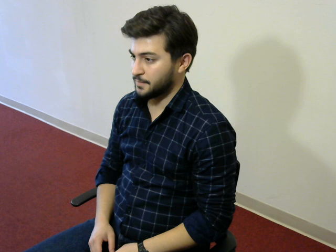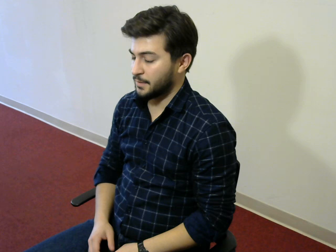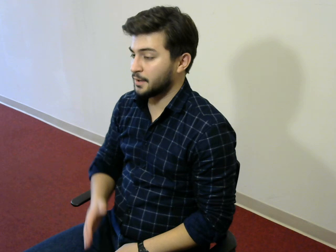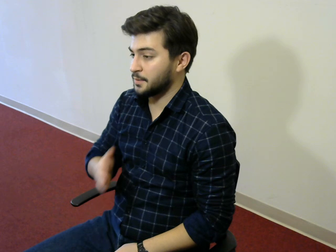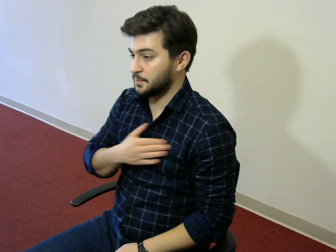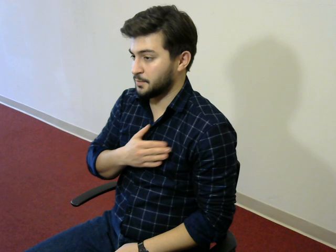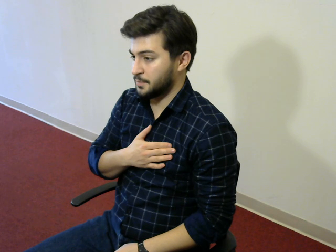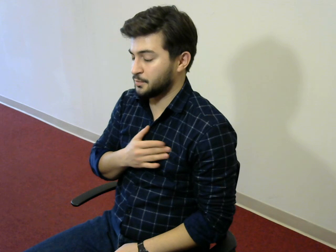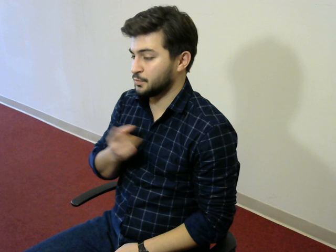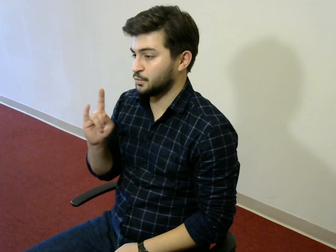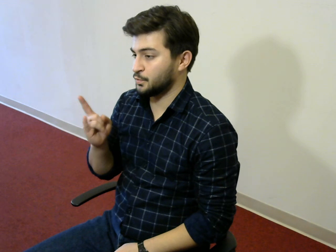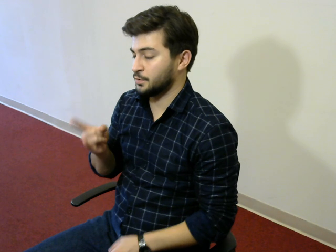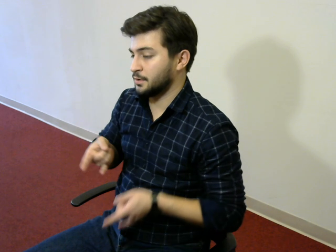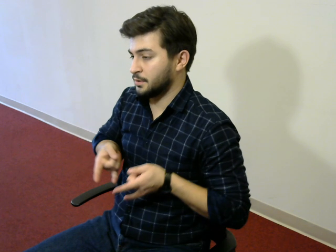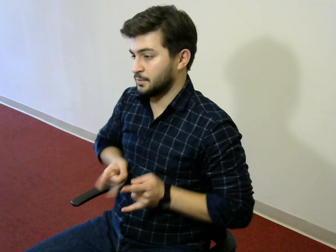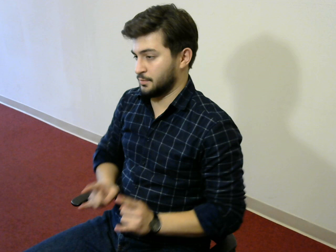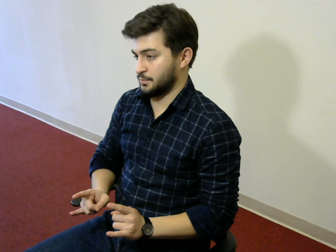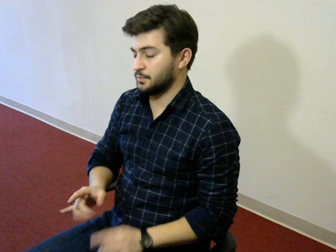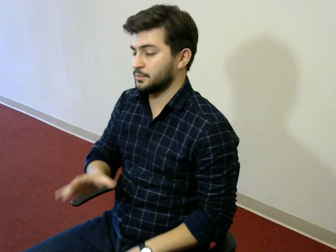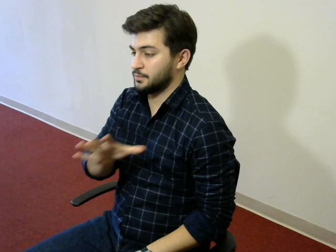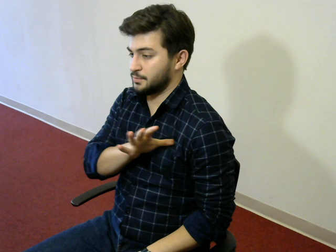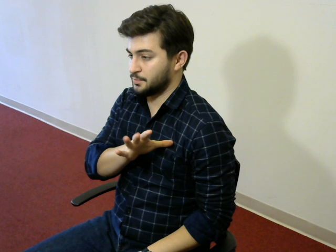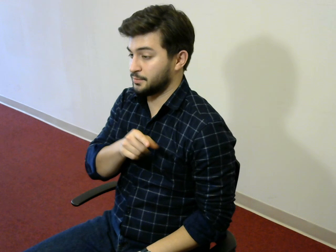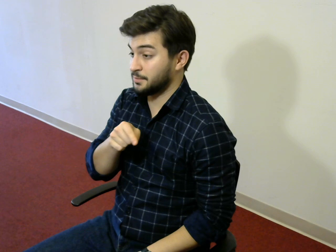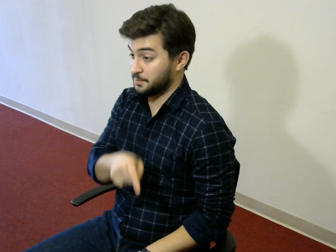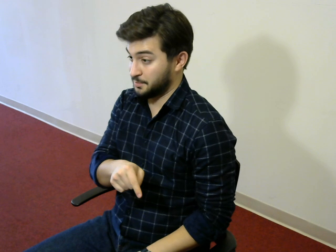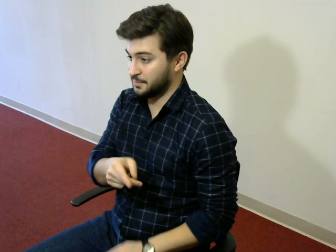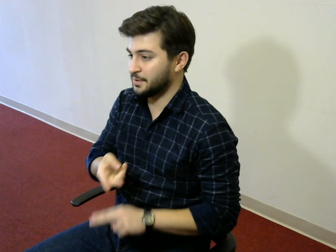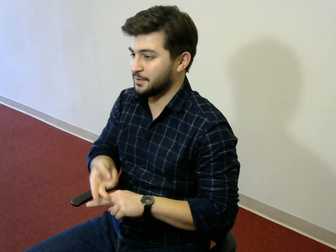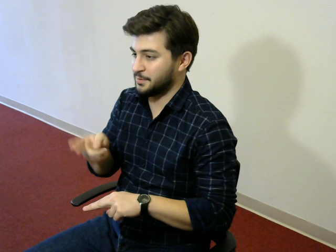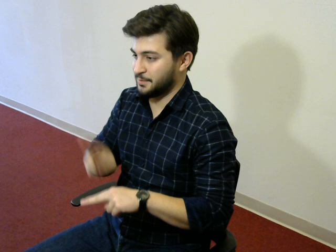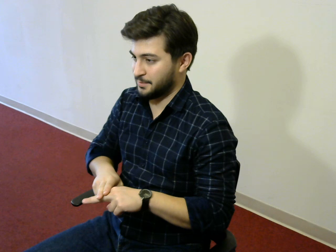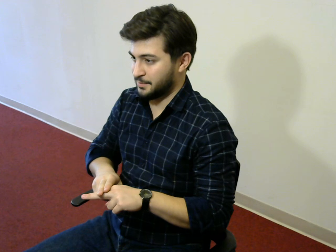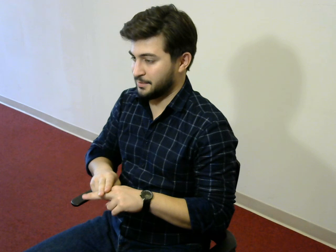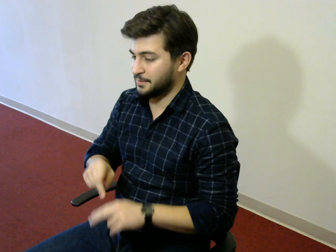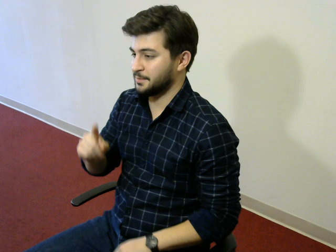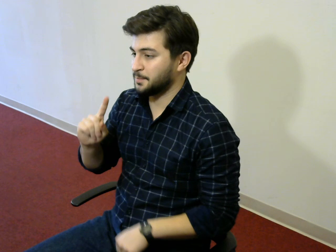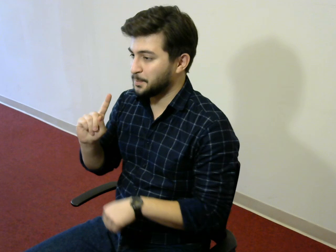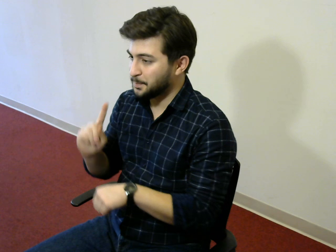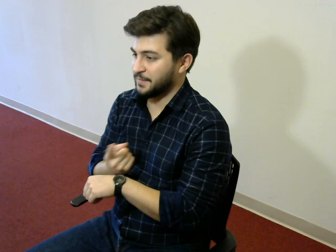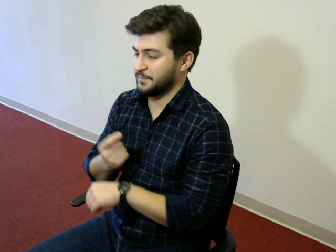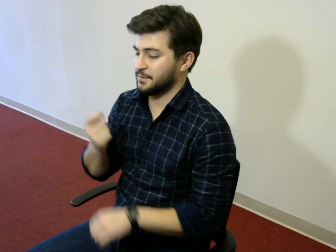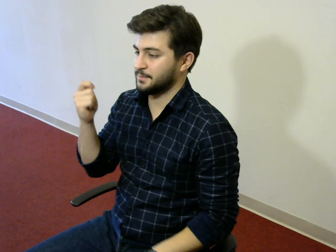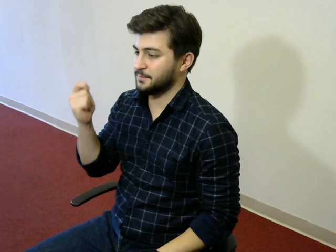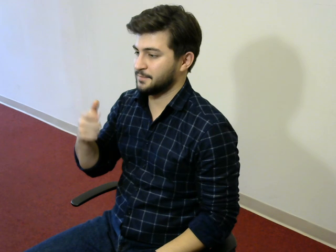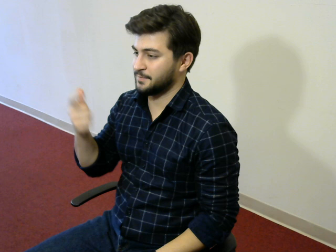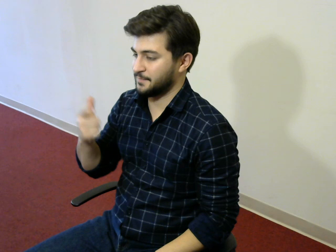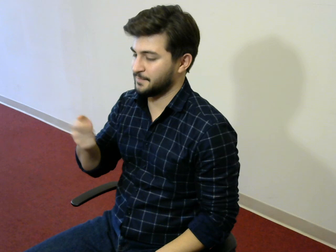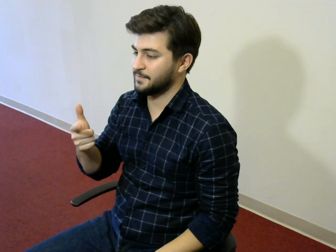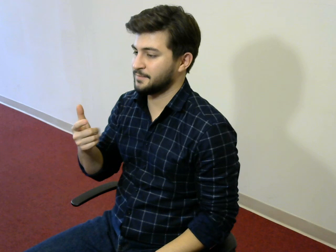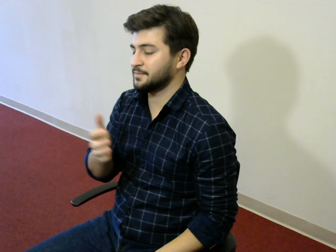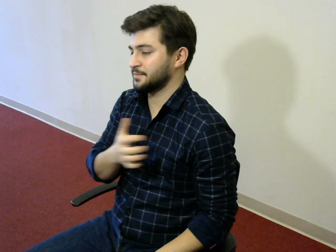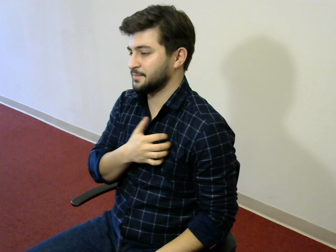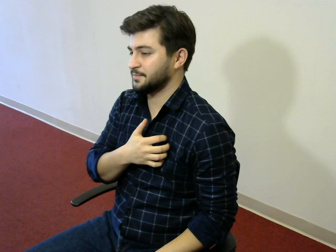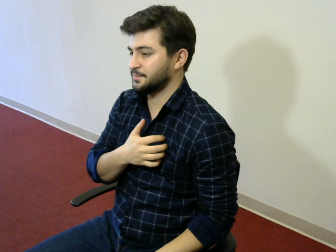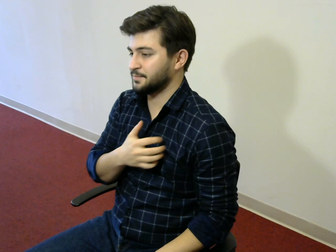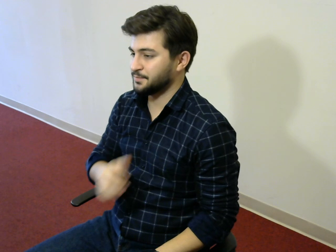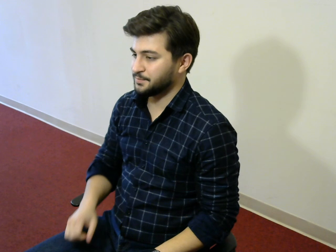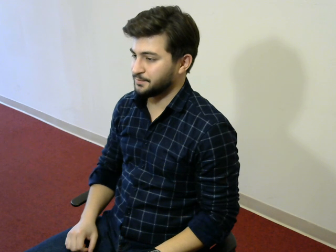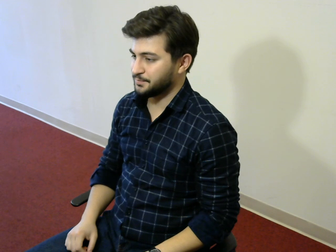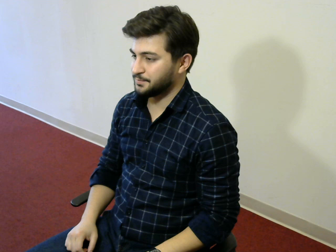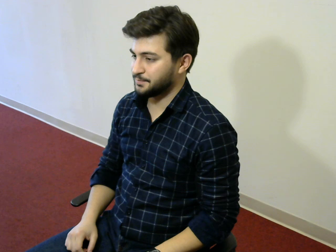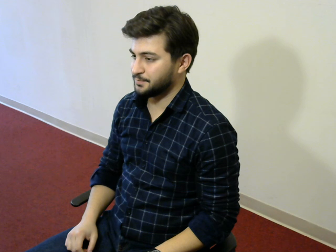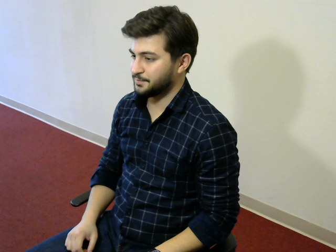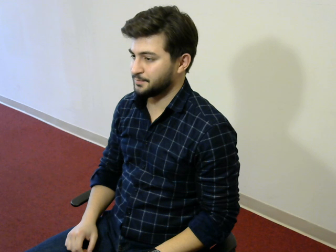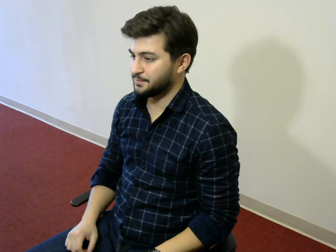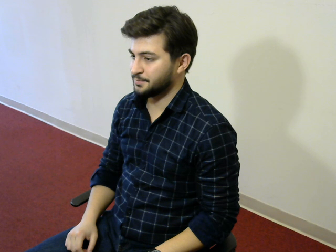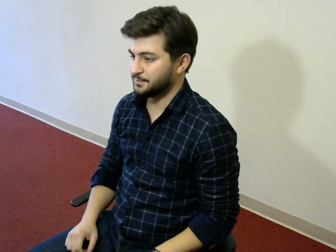Mənim uşağım anadan olub, ona görə birdəfəlik müavinət almaq istəyirəm